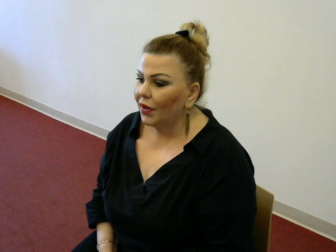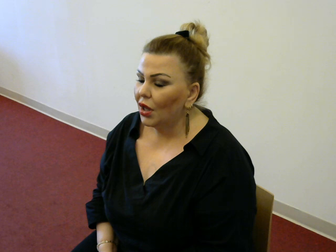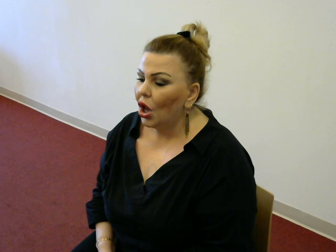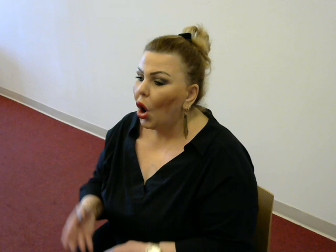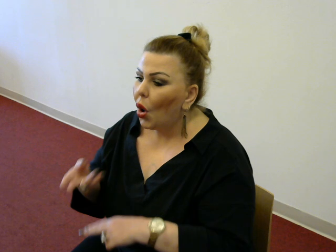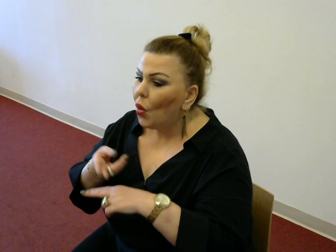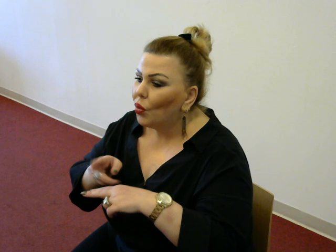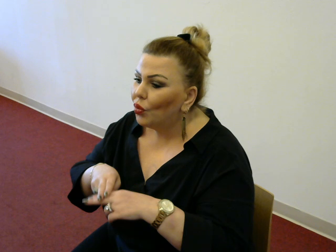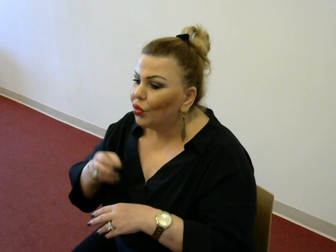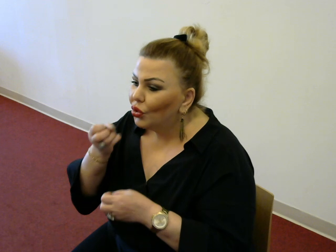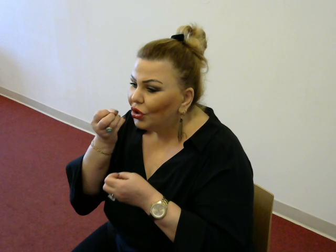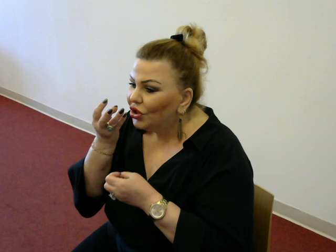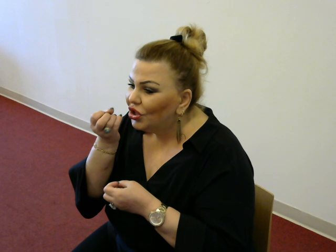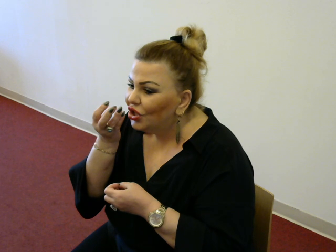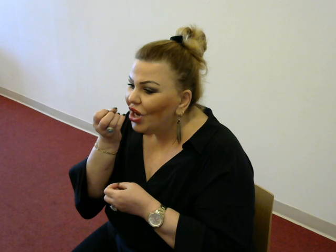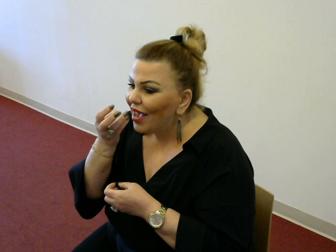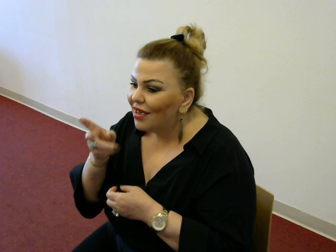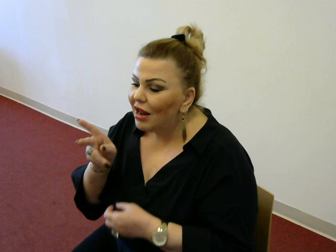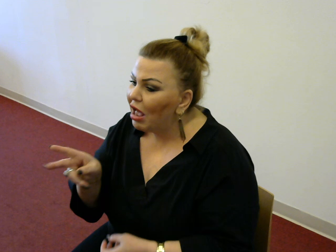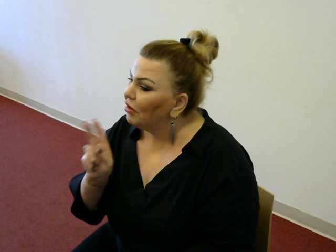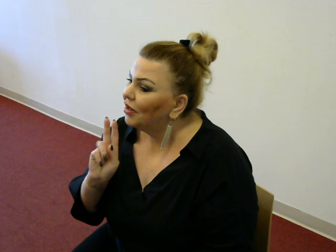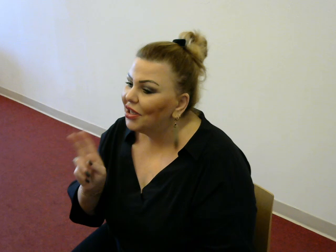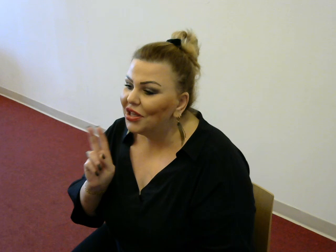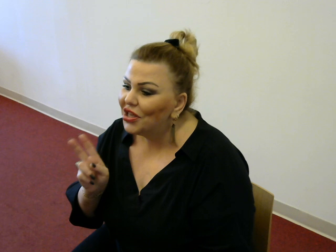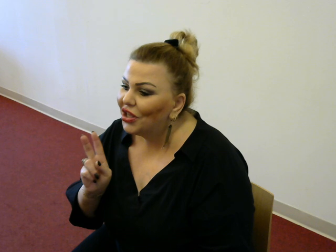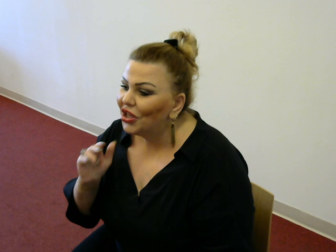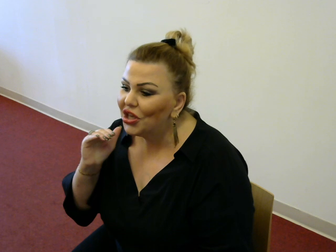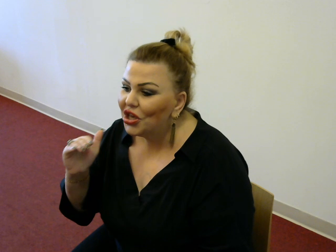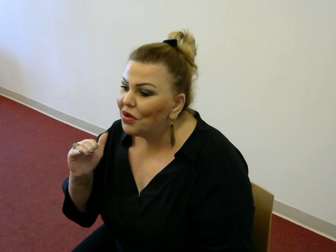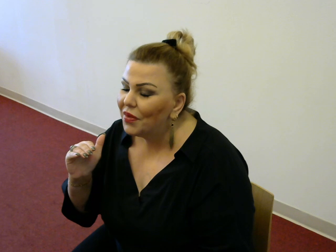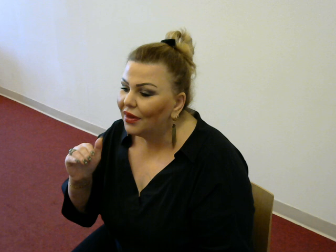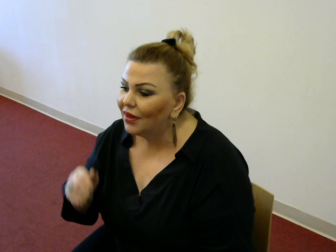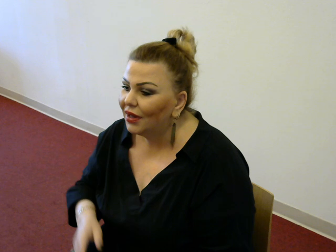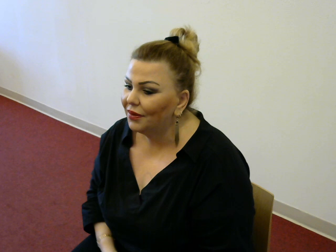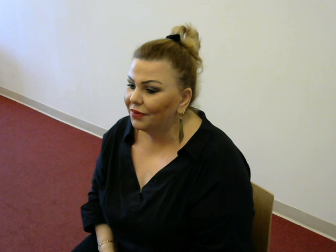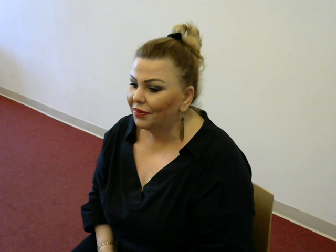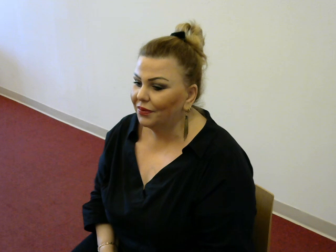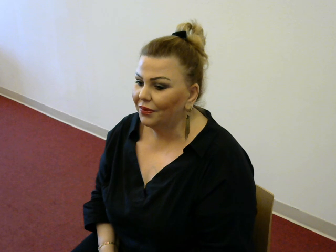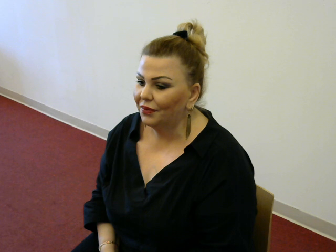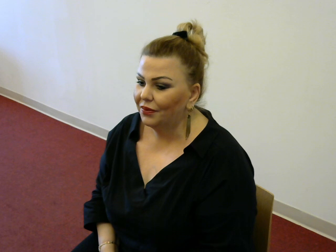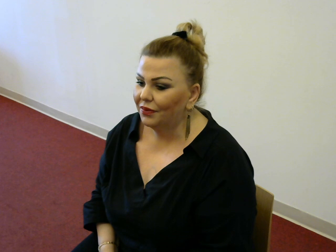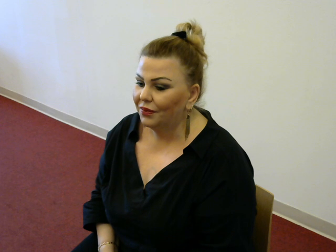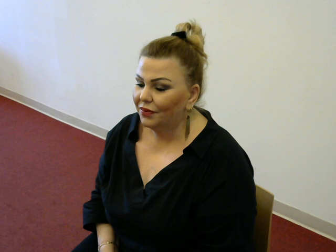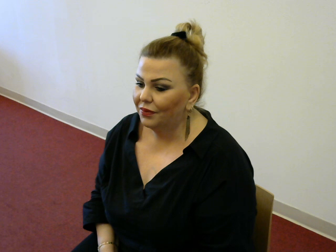Bu çiçəklər kimindir?